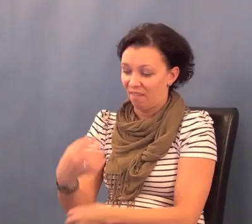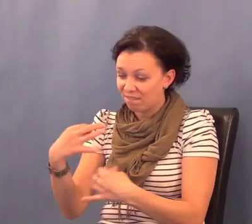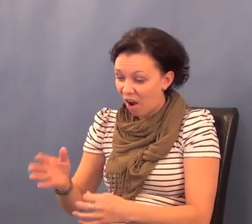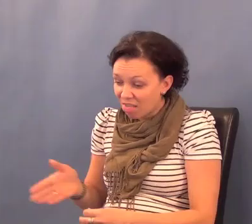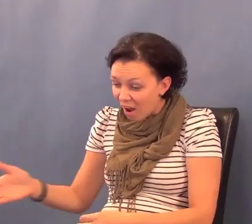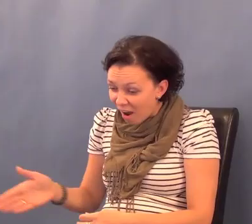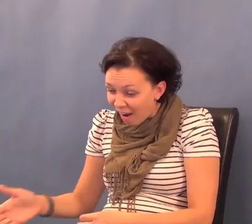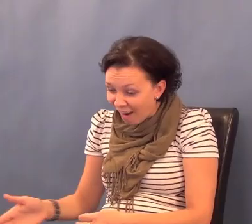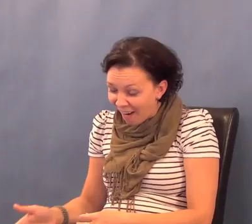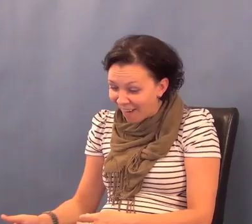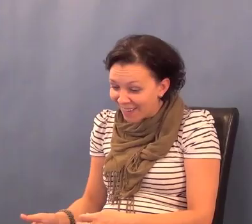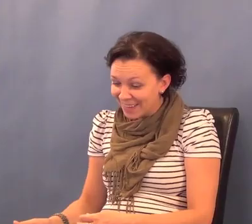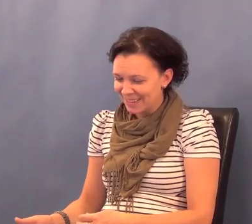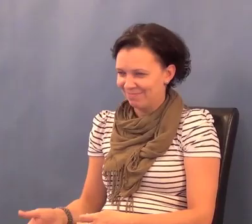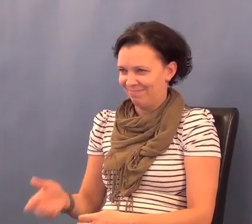Wolno piłować?